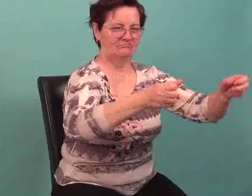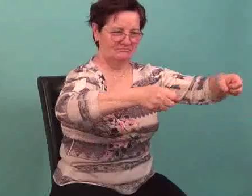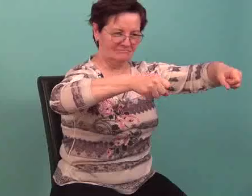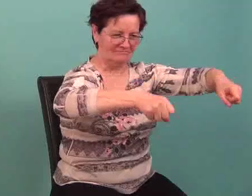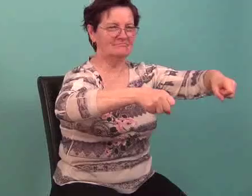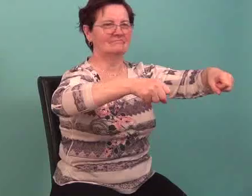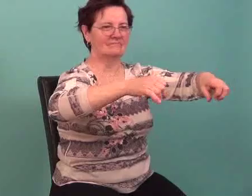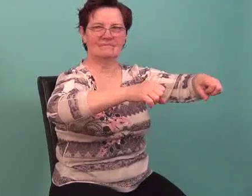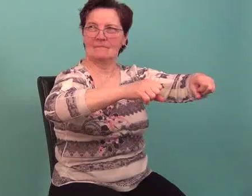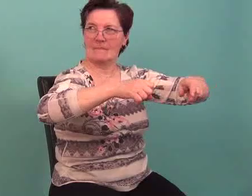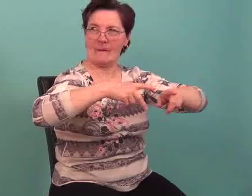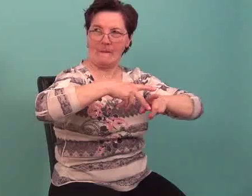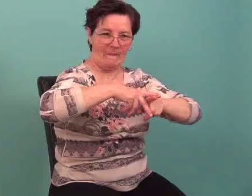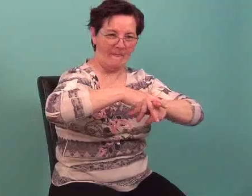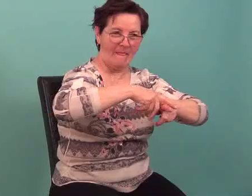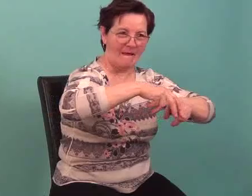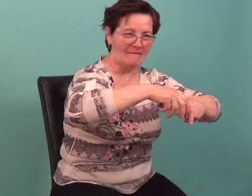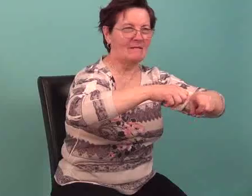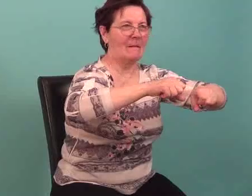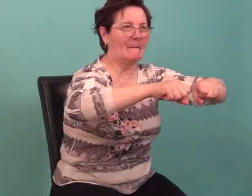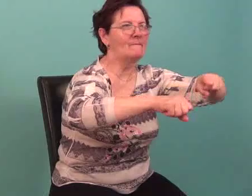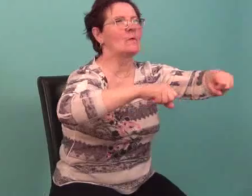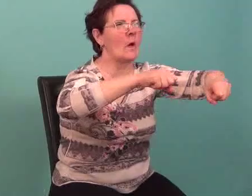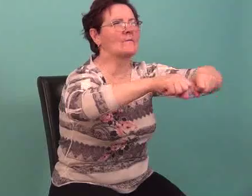Chłopiec po cichu odjechał na rowerze.